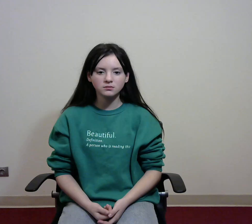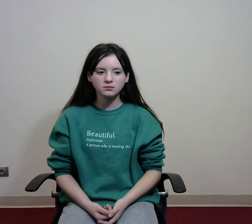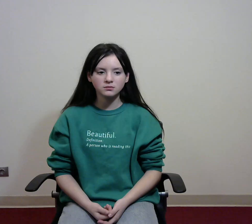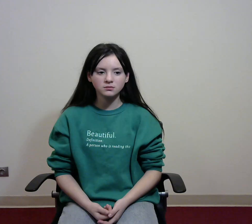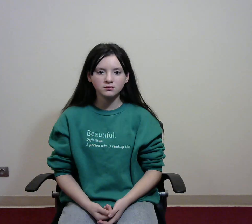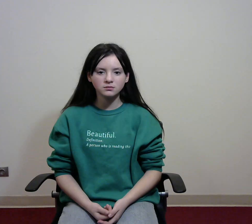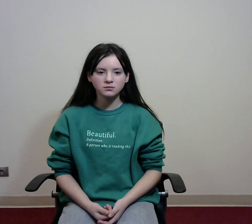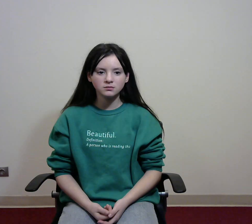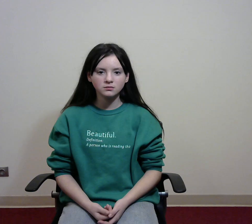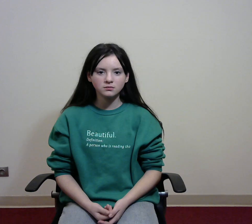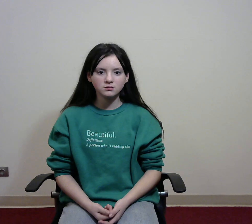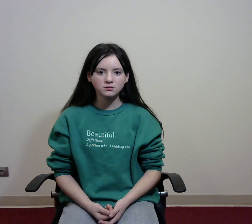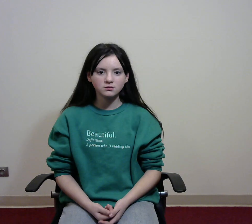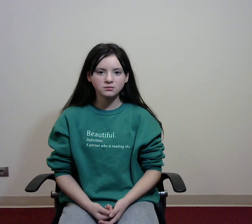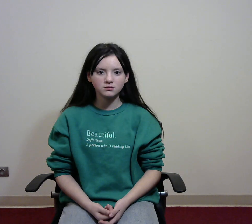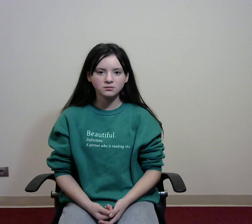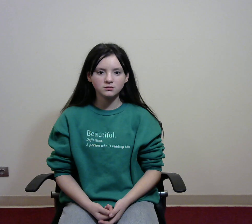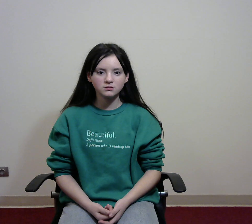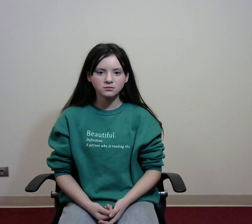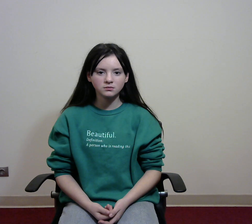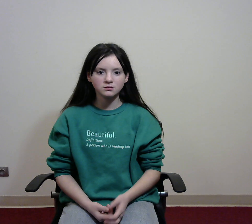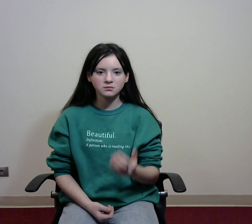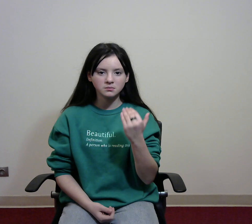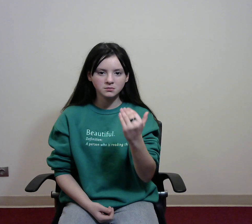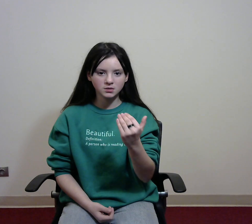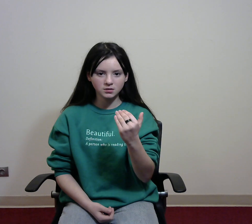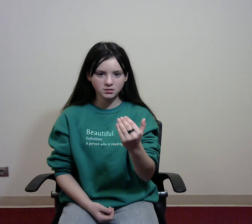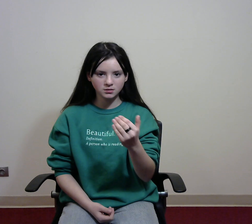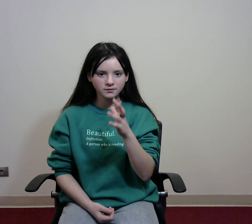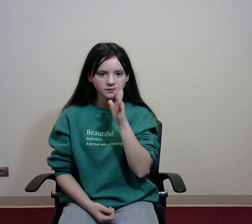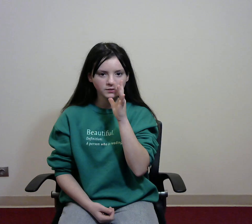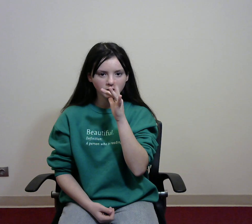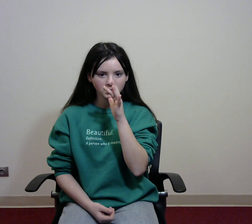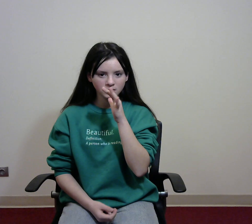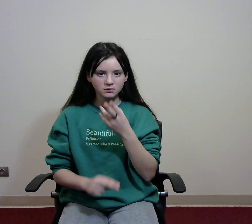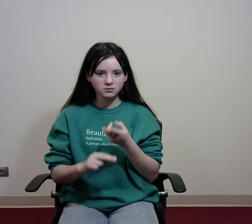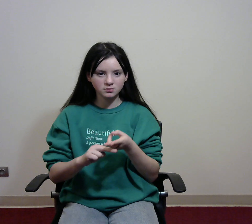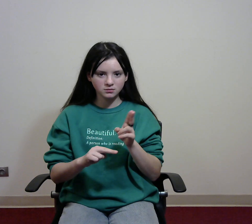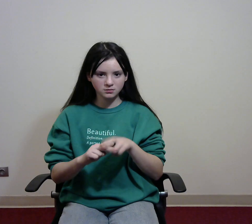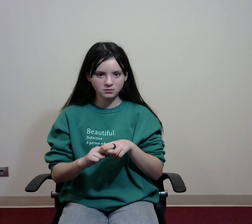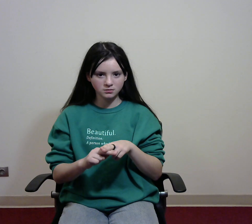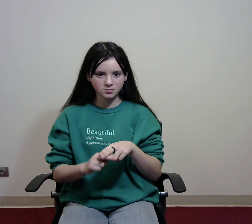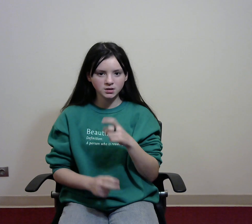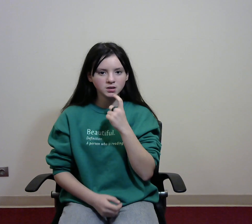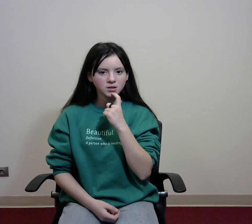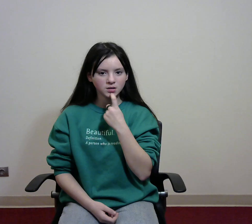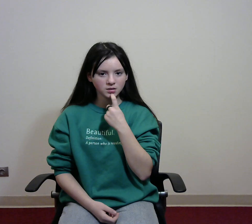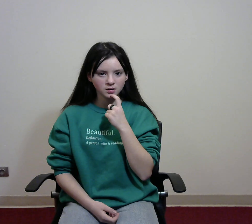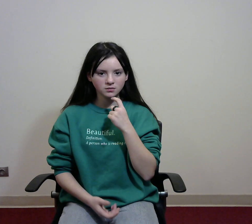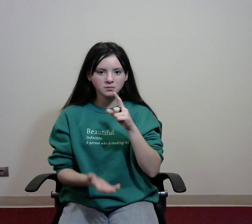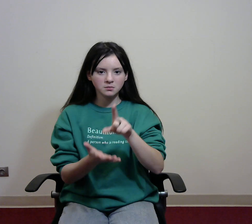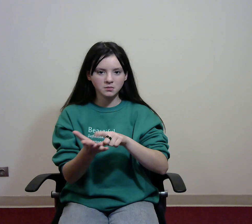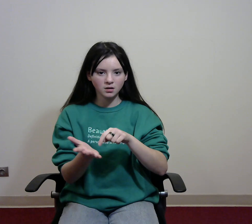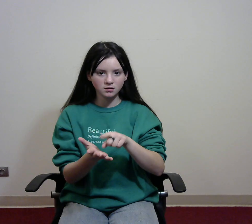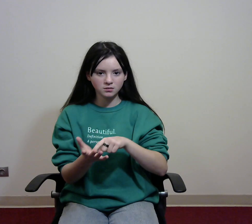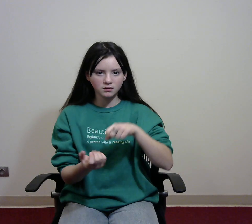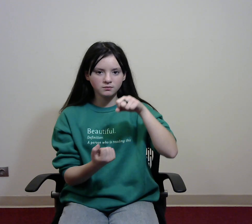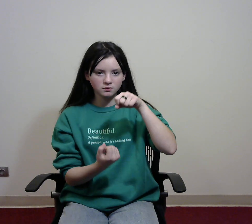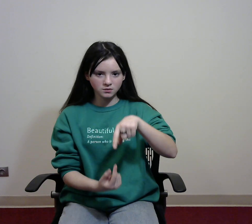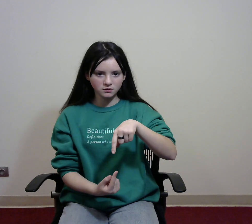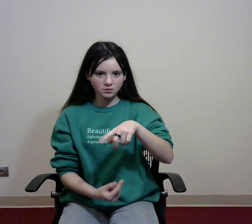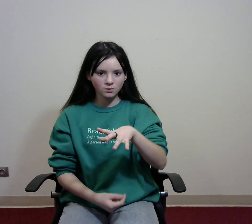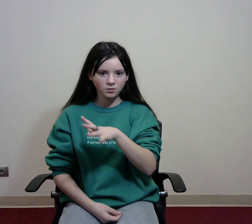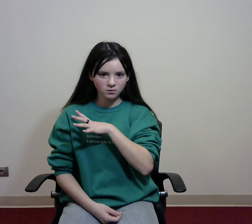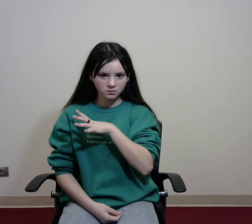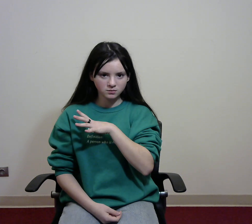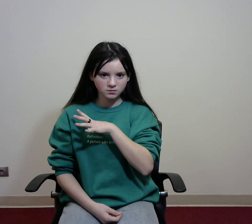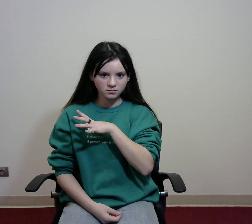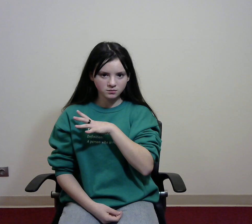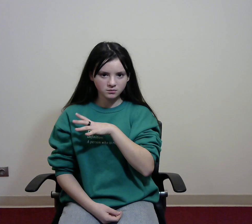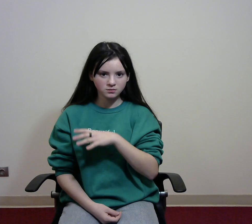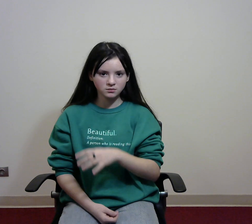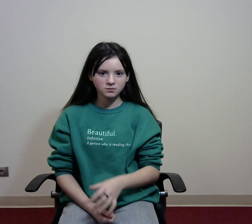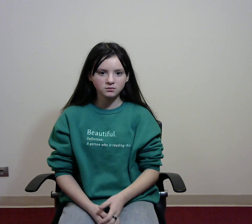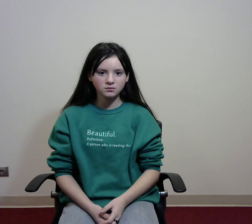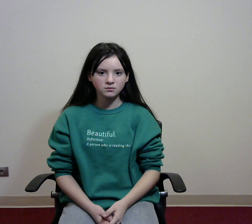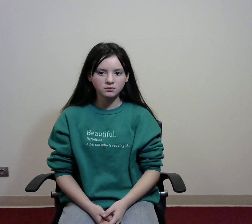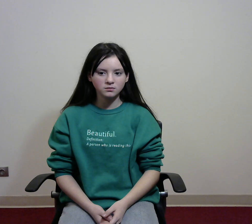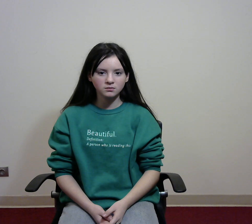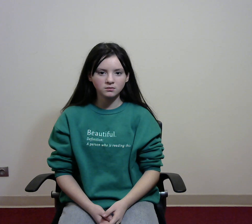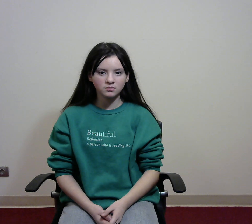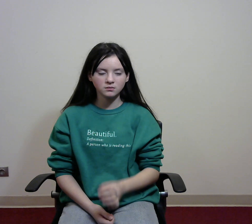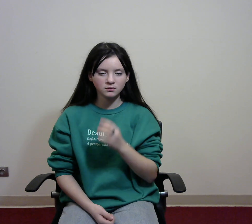Sizə yaşa görə əmək pensiyası təyin olunub